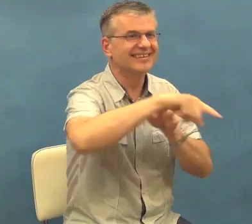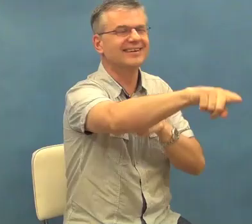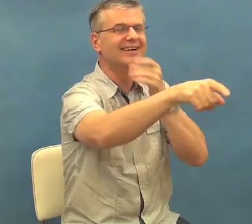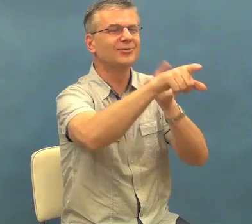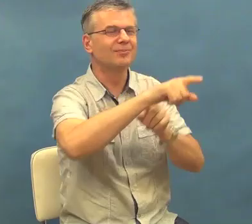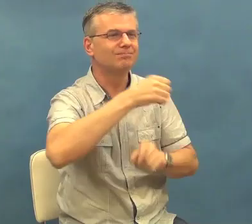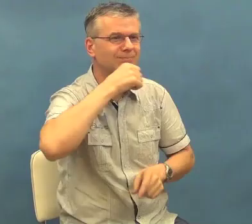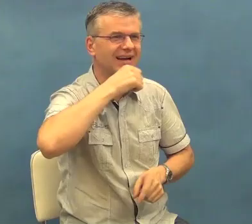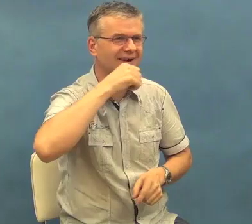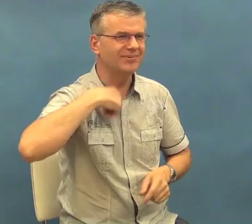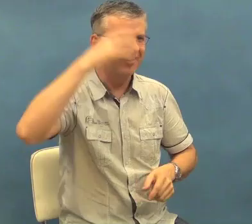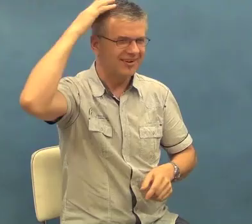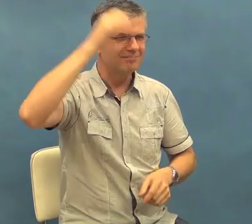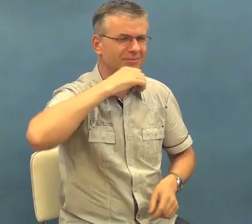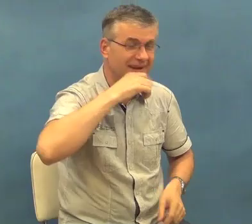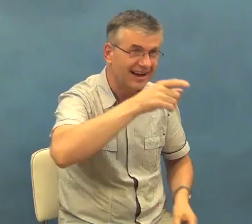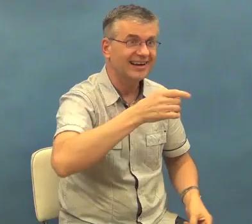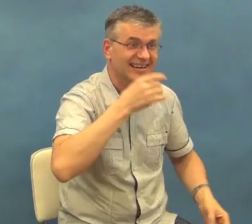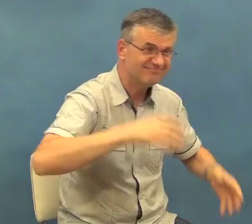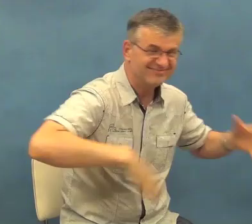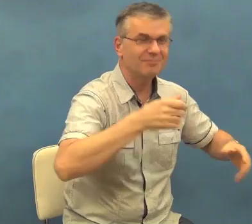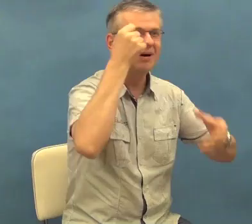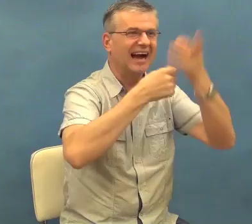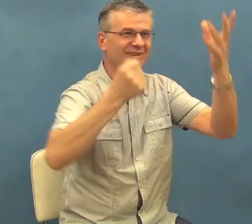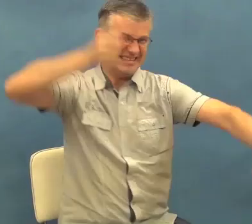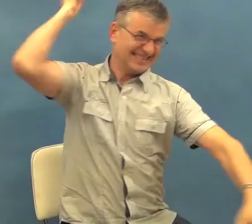Babcia z siwymi włosami przychodzi z parasolem i bije kota.